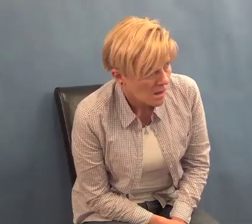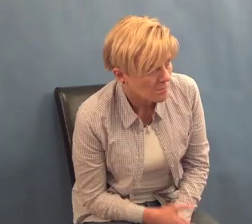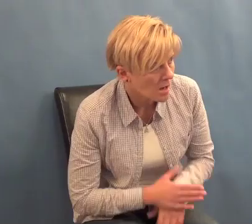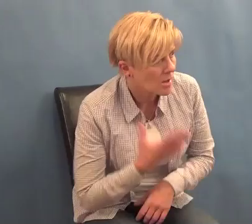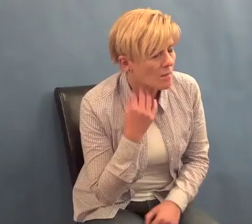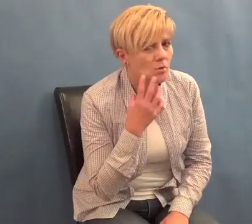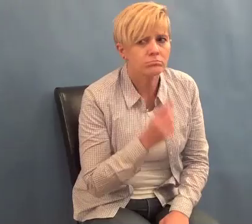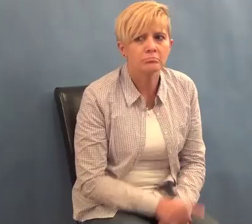Laptop Apple, hm.